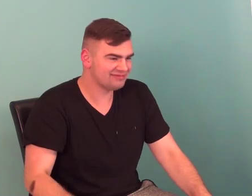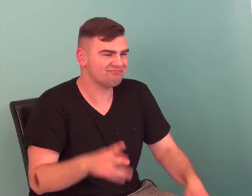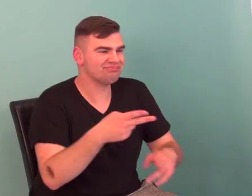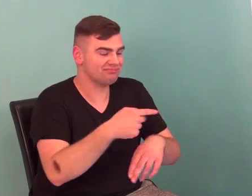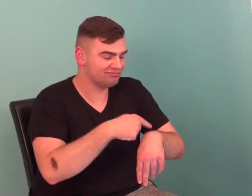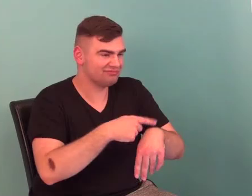Skrócić, bo czas.